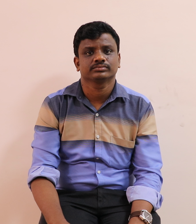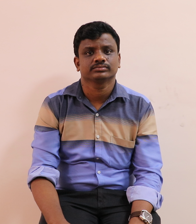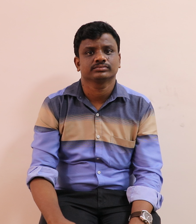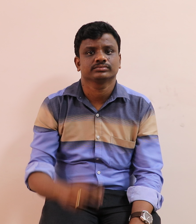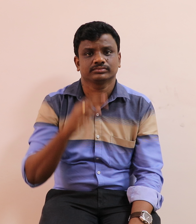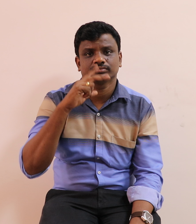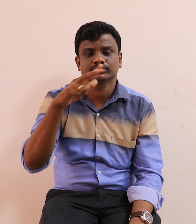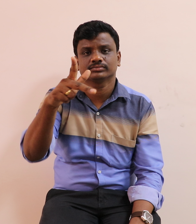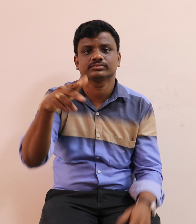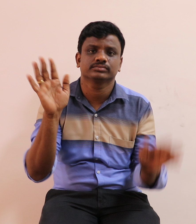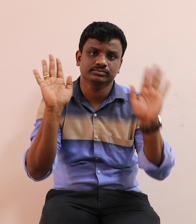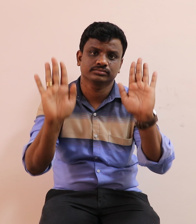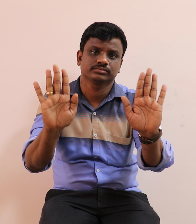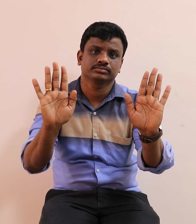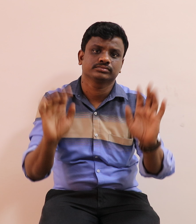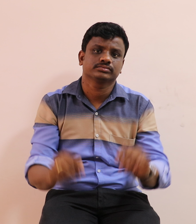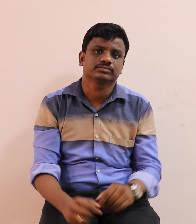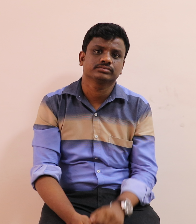tell me truth